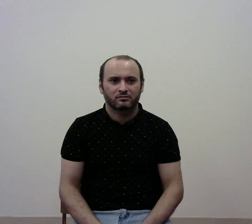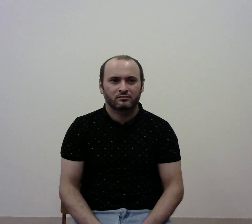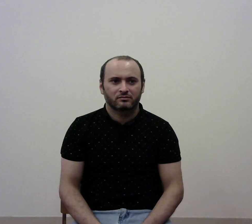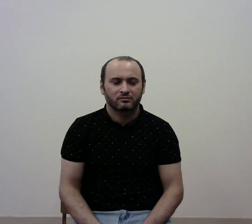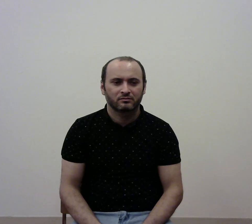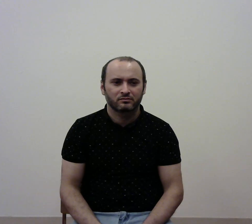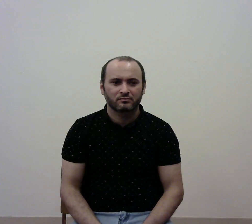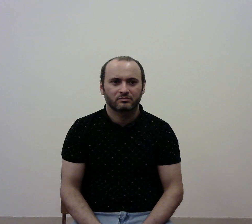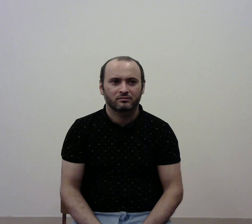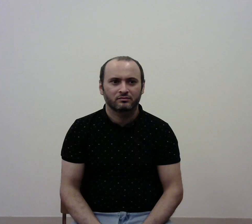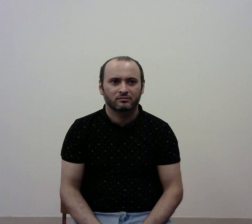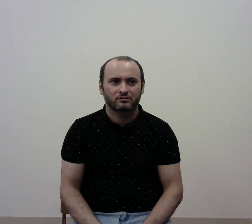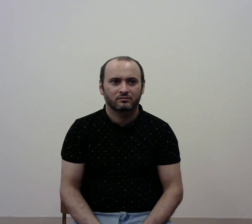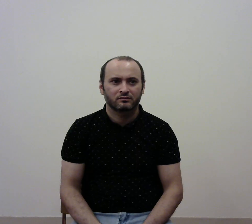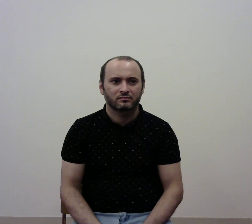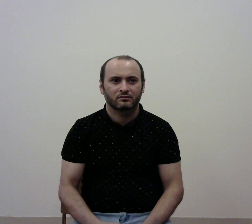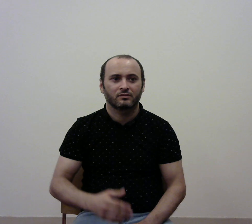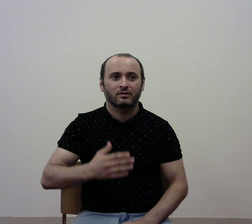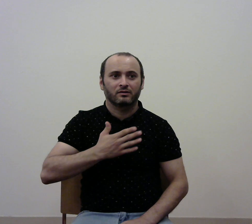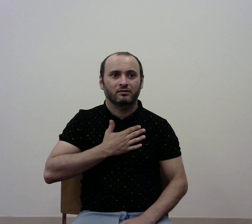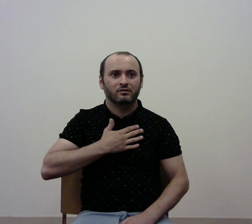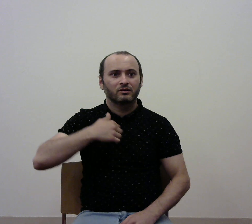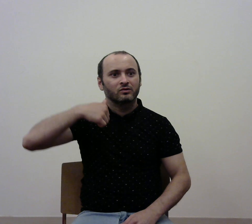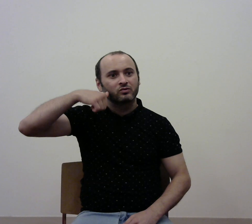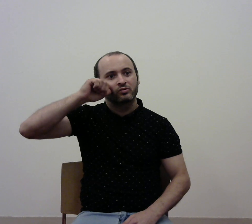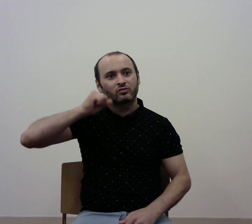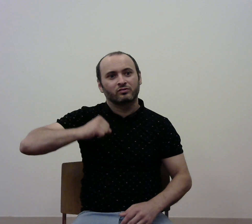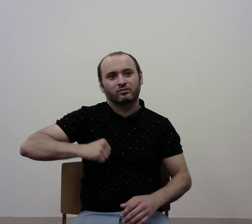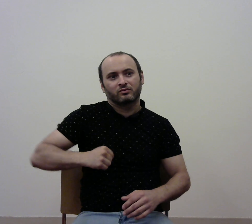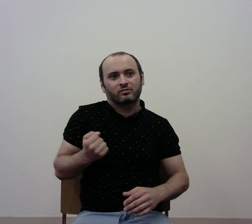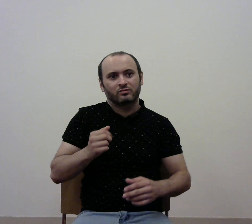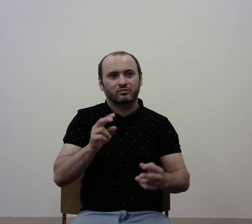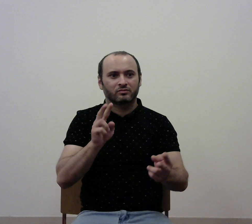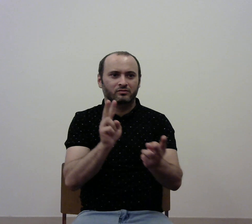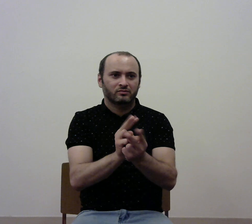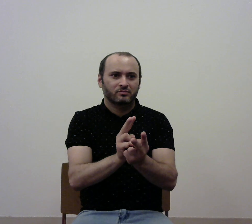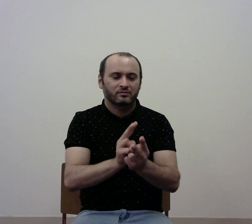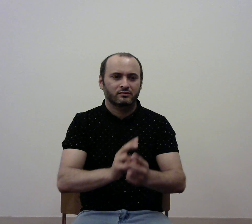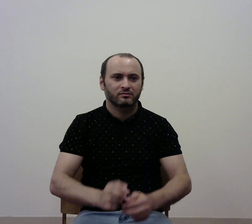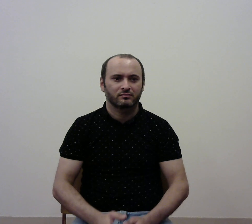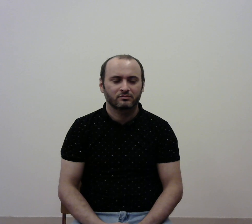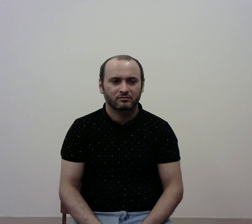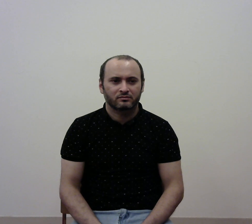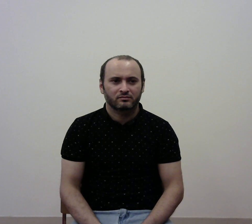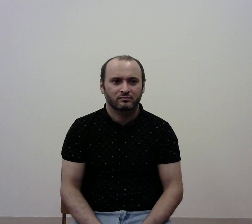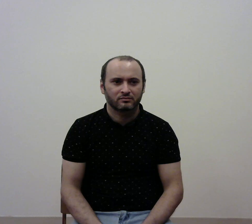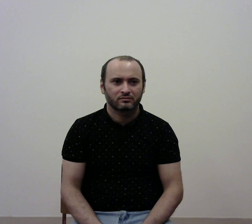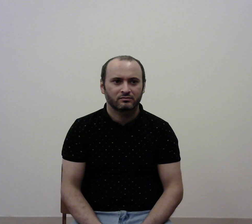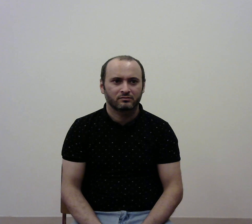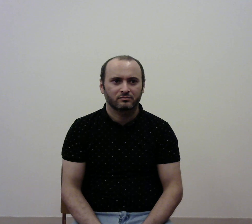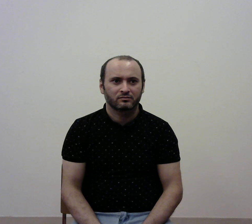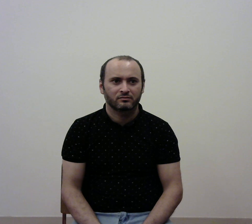Mən dünən dostlarımla görüşmüşdüm